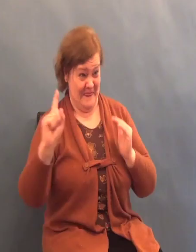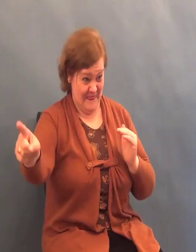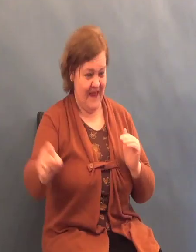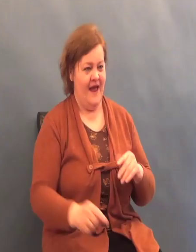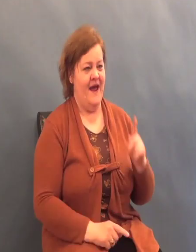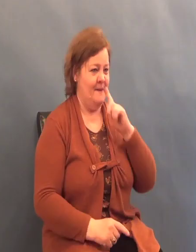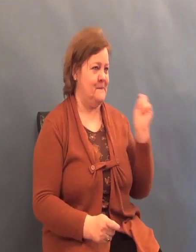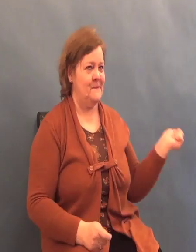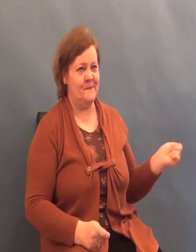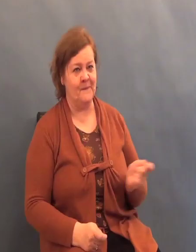Mężczyzna podchodzi, patrzy na to bardzo zdziwiony!